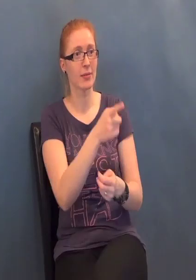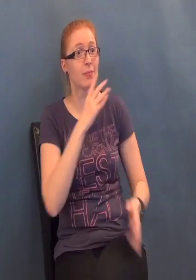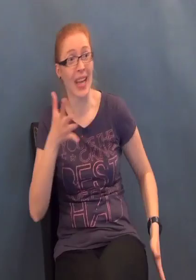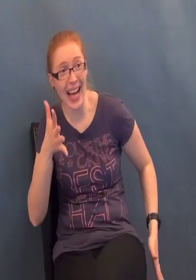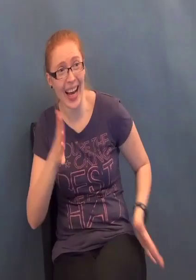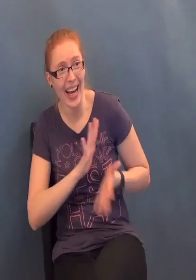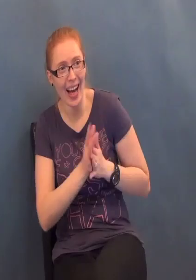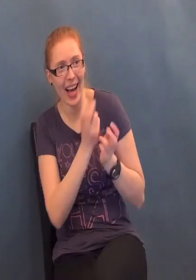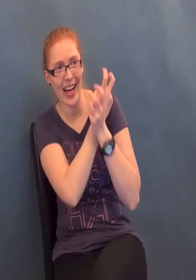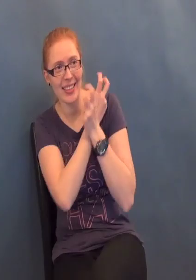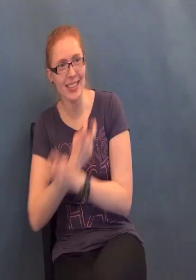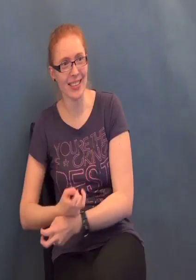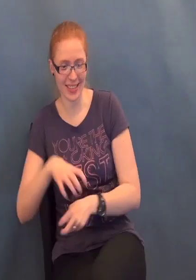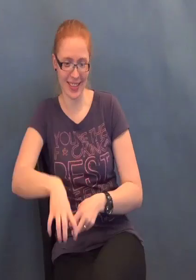A ty w trakcie biegania nagle zamienisz się w kościotrupa.